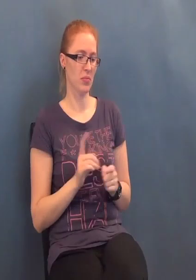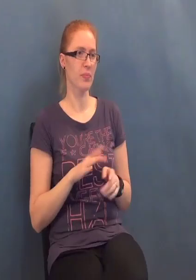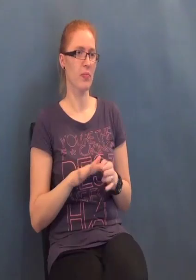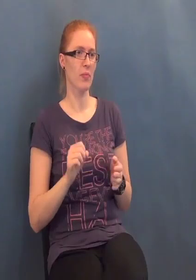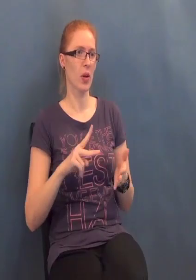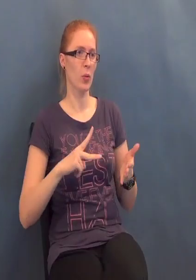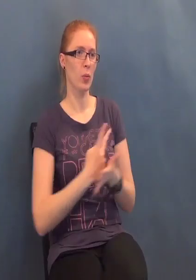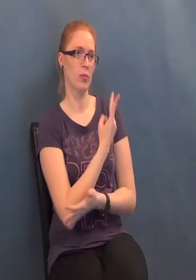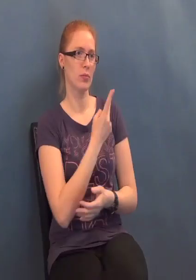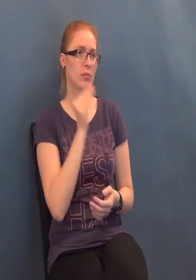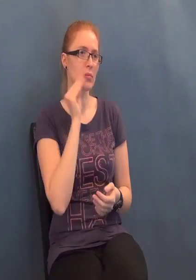Nie wolno, bo jest ślisko i można upaść.